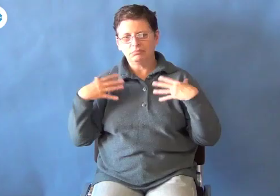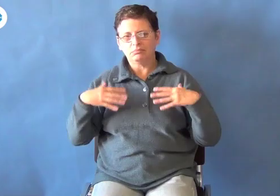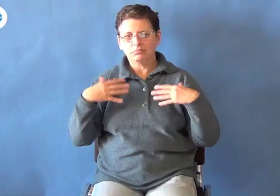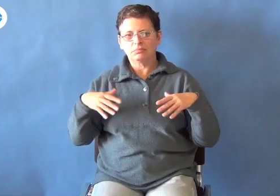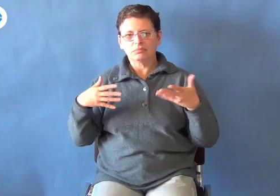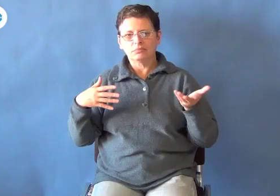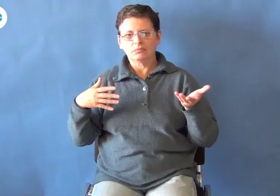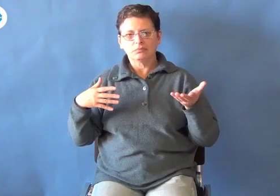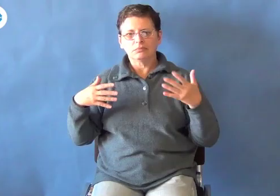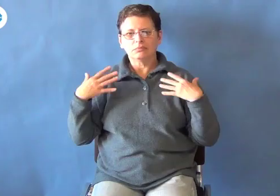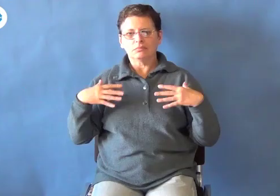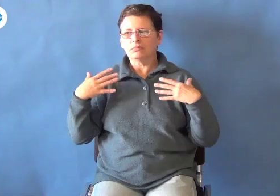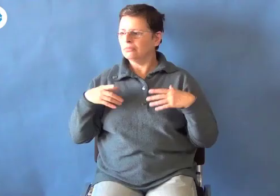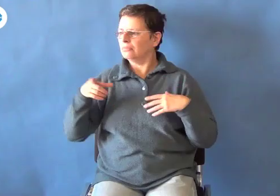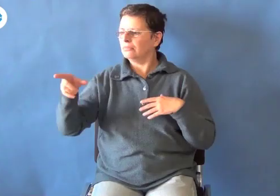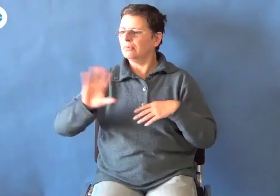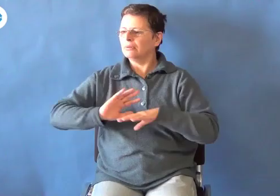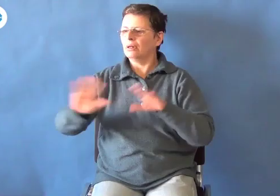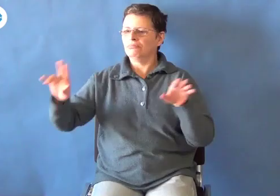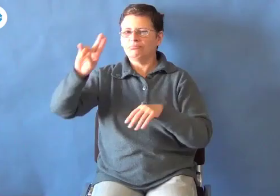Tutaj nie wolno się kąpać.